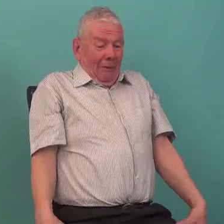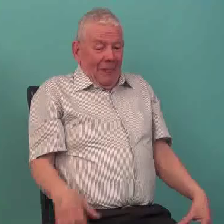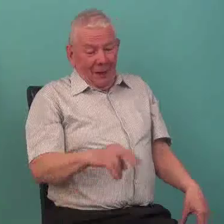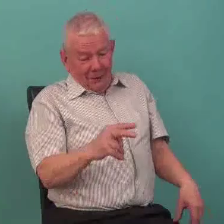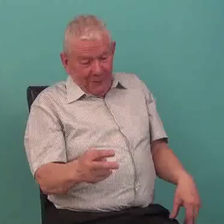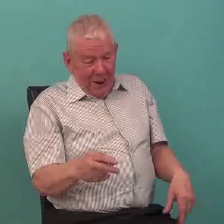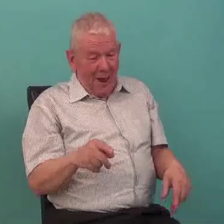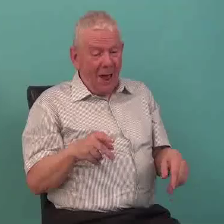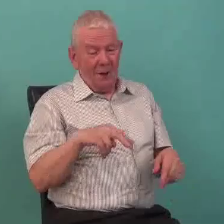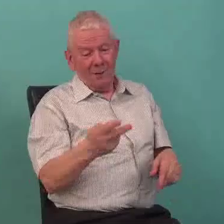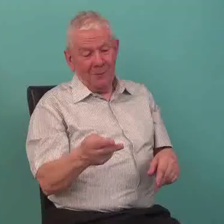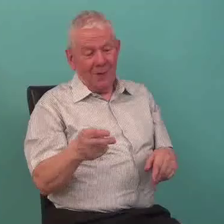Na drugim obrazku...